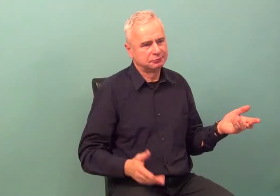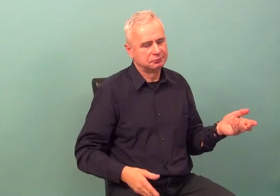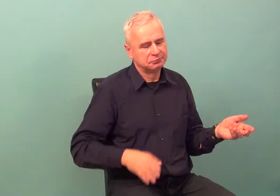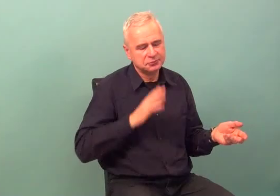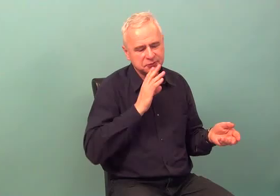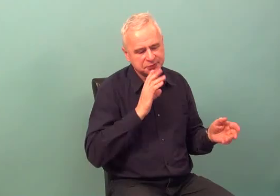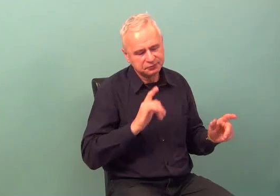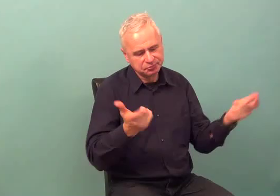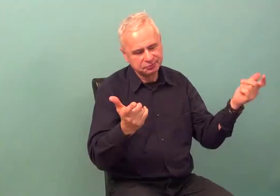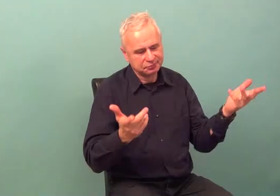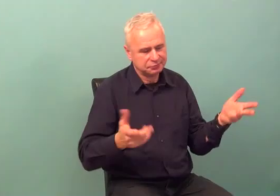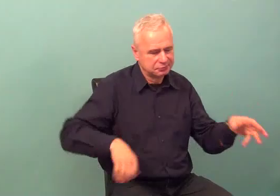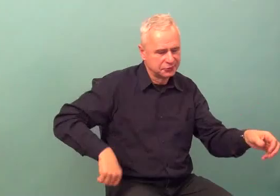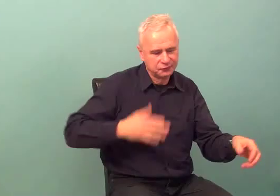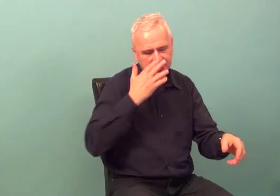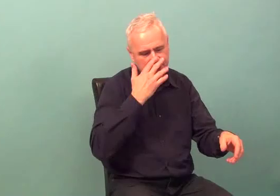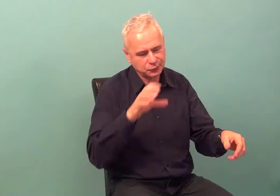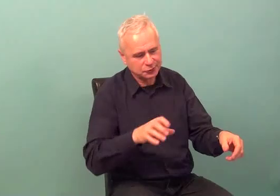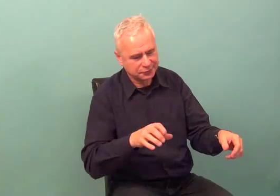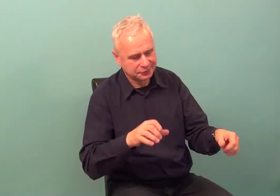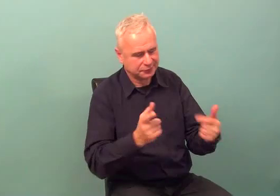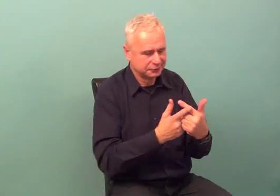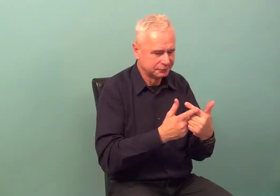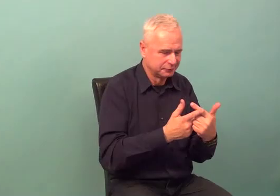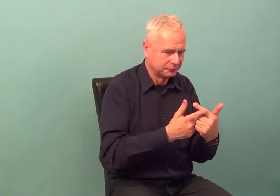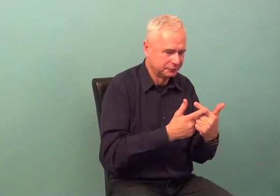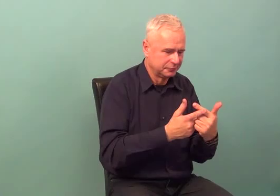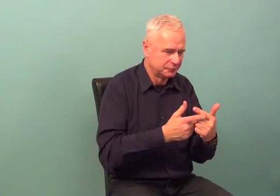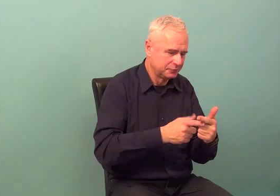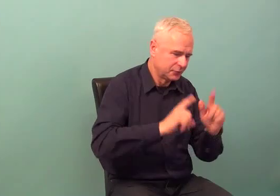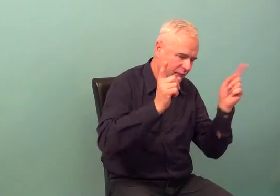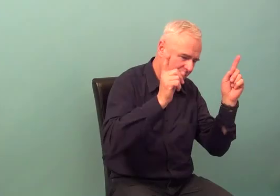To wygląda podobnie do wypadku, ta osoba może coś ukradła albo musi uważać, nie wiem.